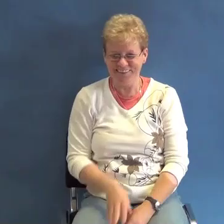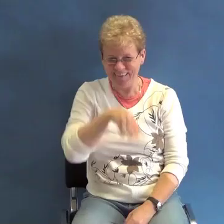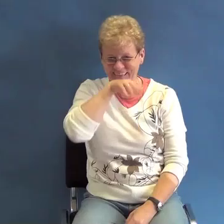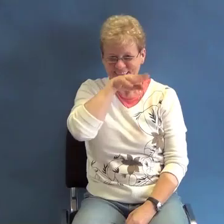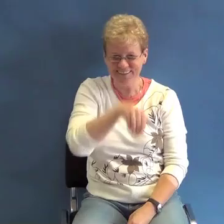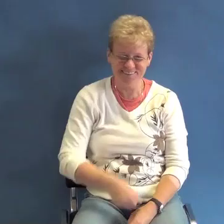Pies sapie.